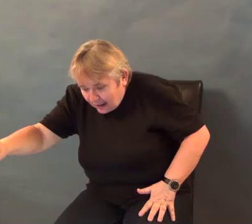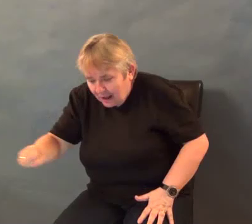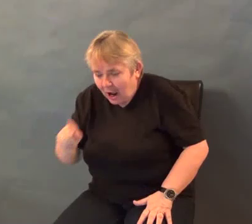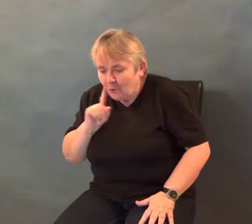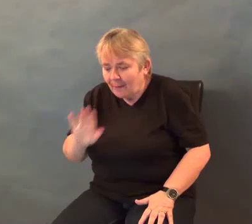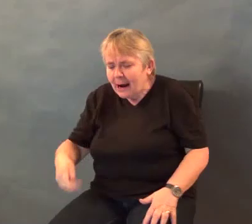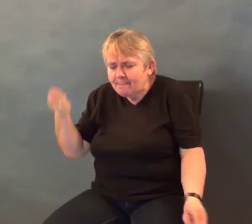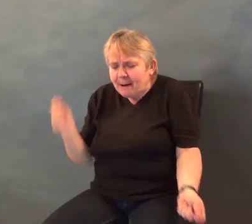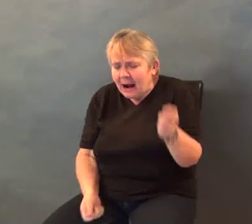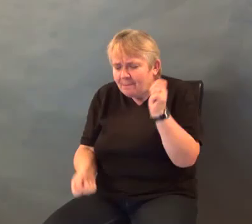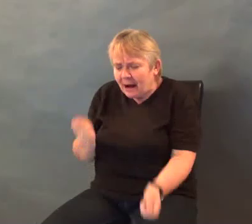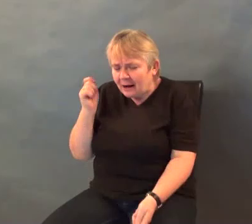Mały chłopiec grał na cymbałkach.